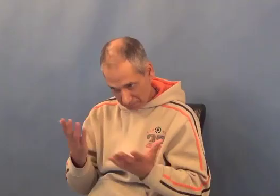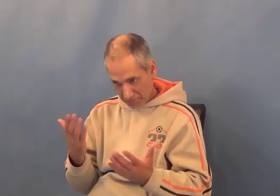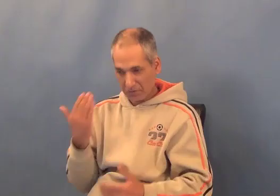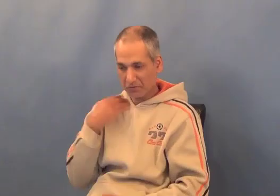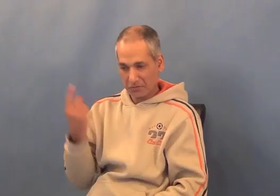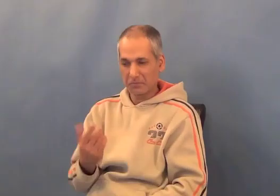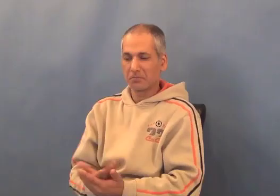Dlaczego jest zakaz alkoholu?!